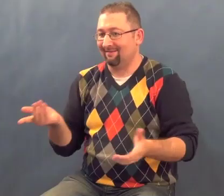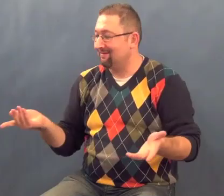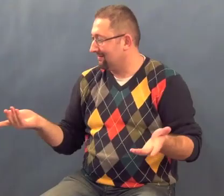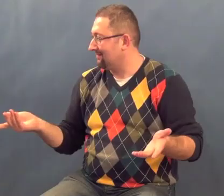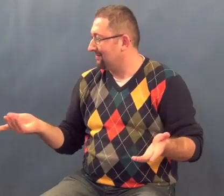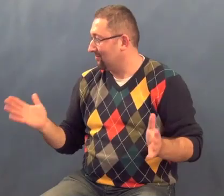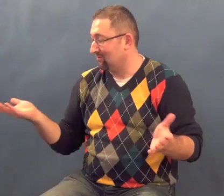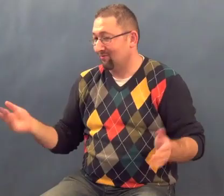No.